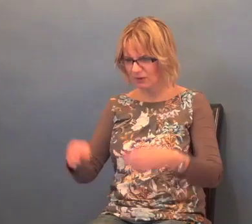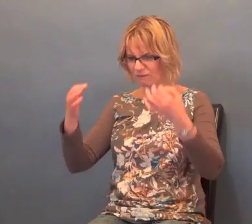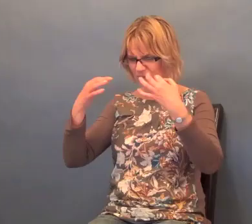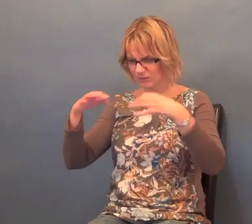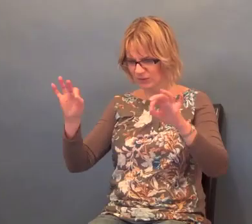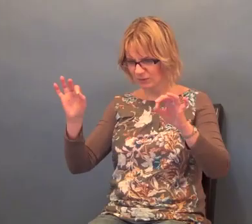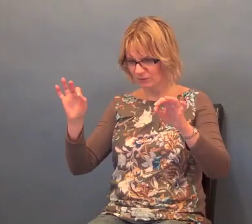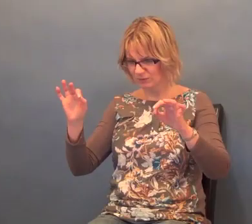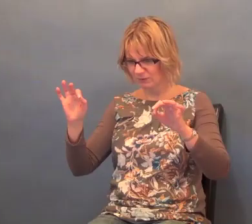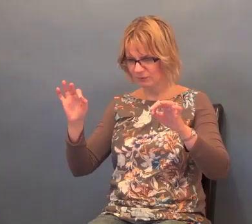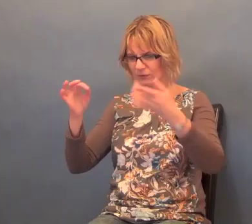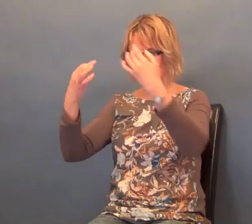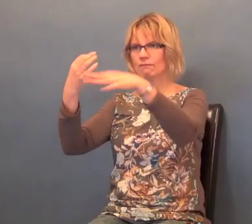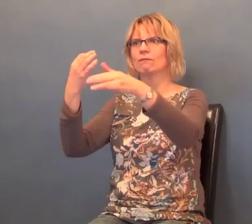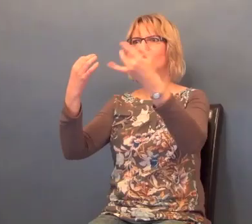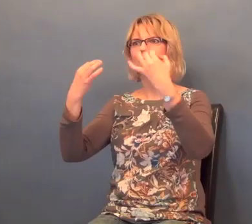Wolno.